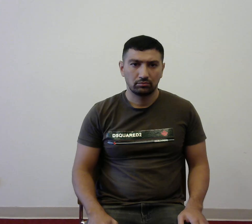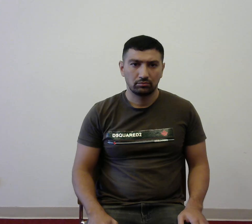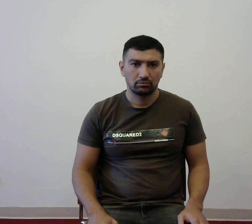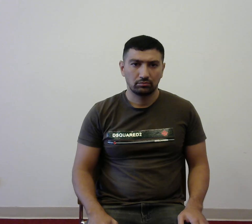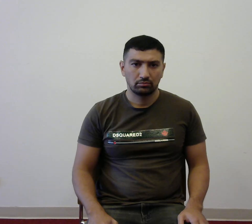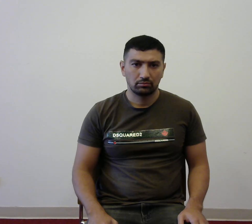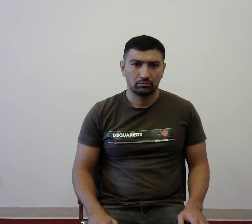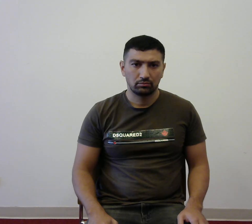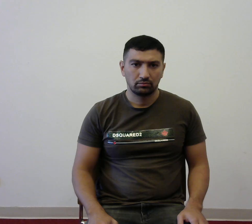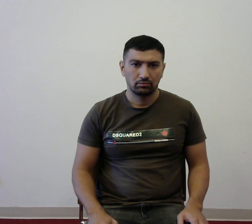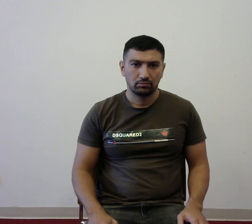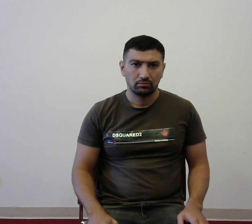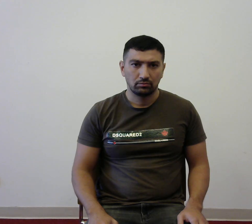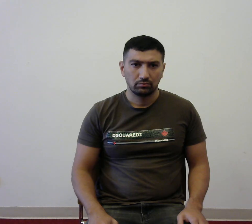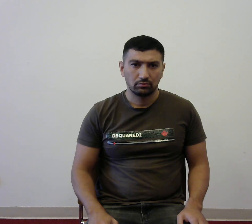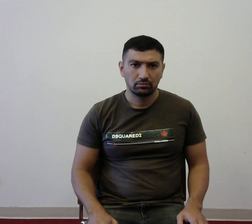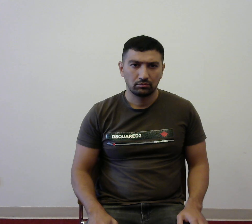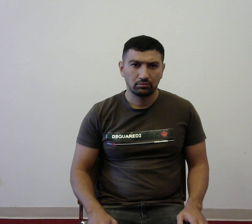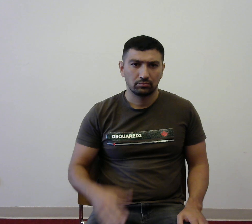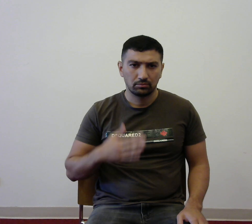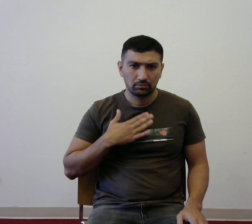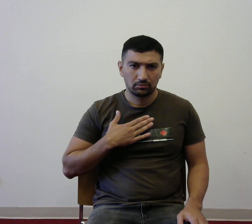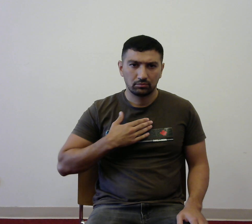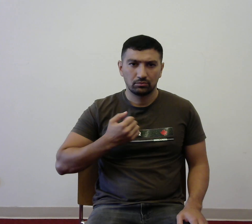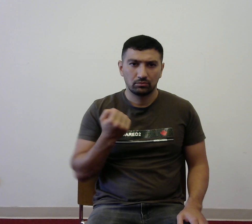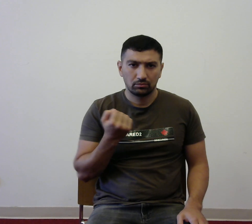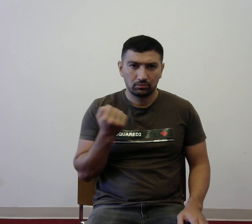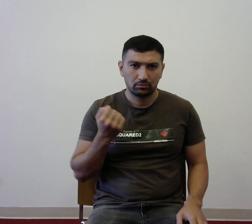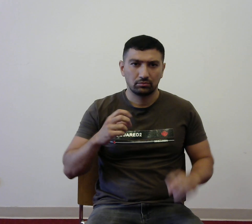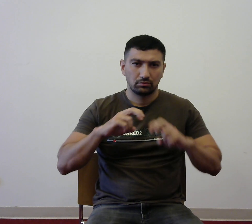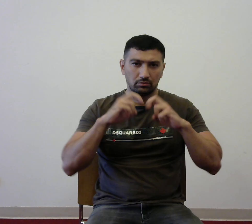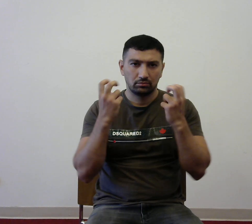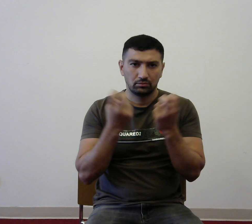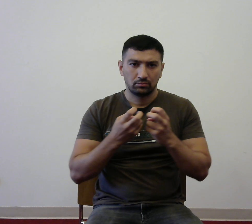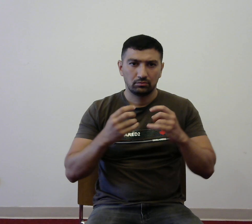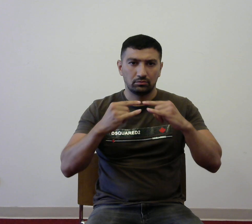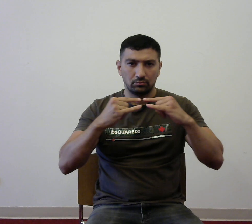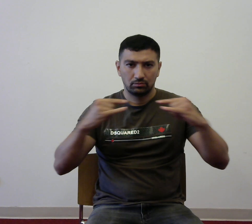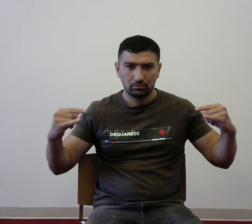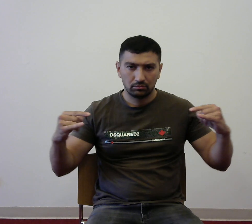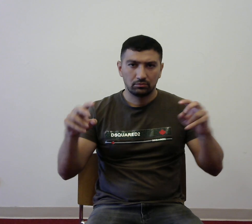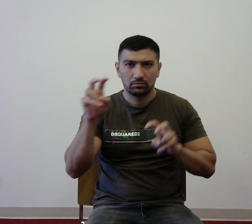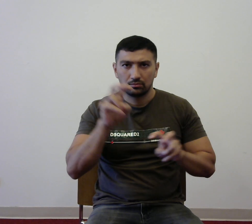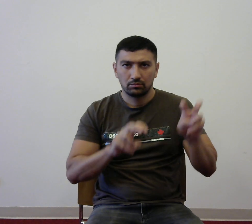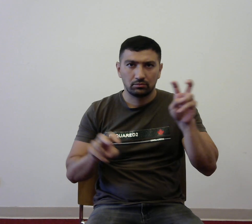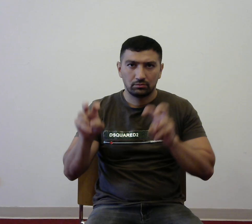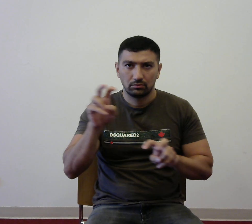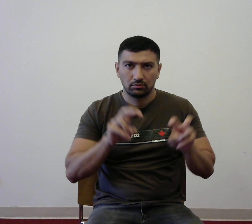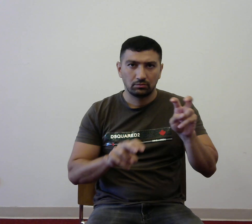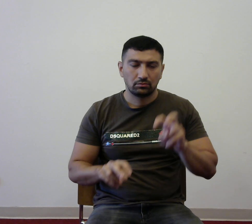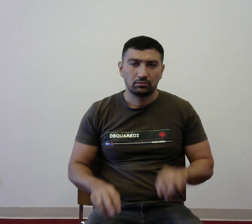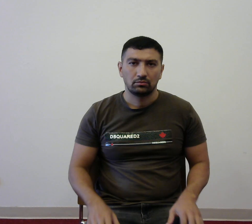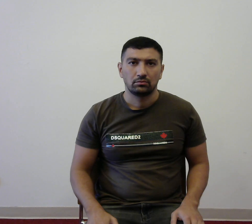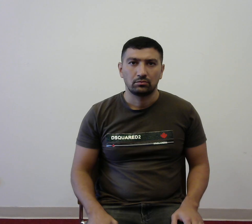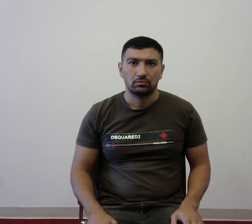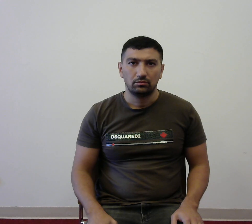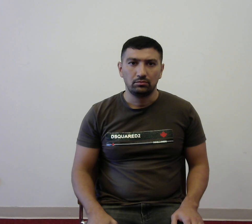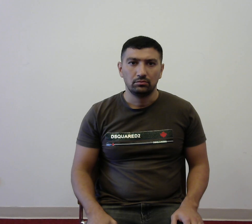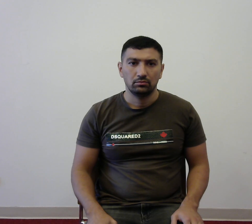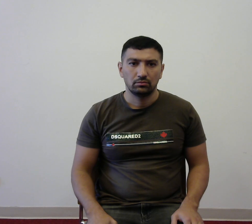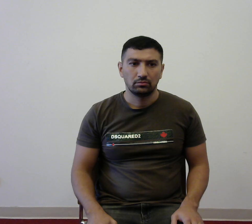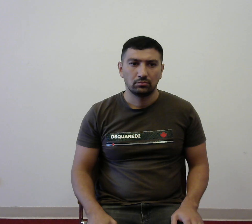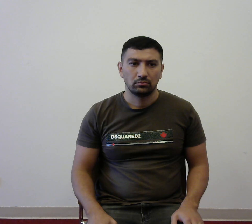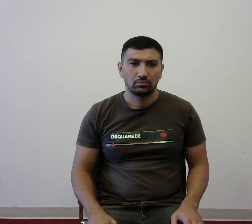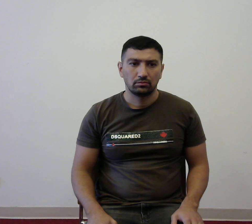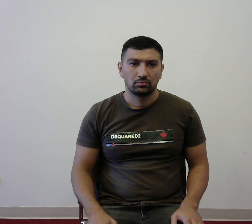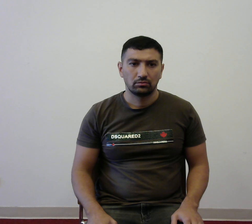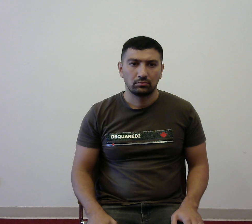Mən dostlarımın olduğu masanı axtarıram